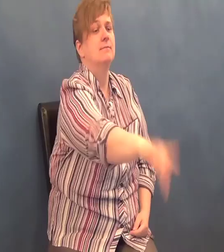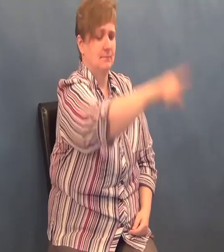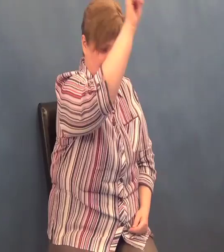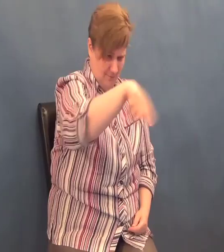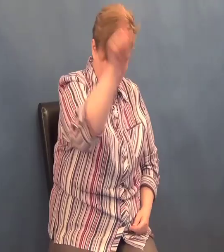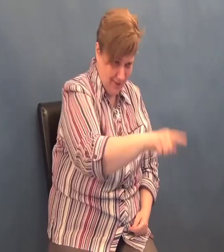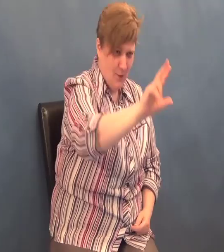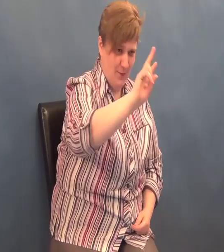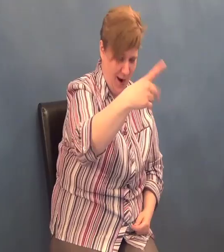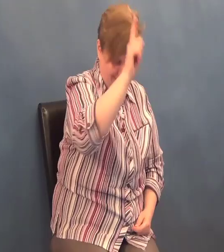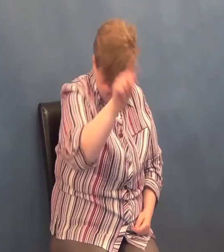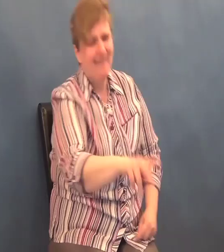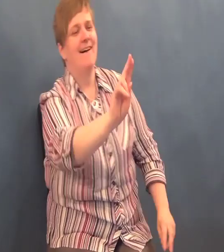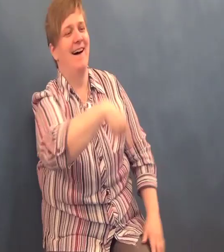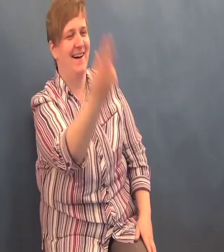Odpuszczamy, trzeci raz skreślamy i następny.